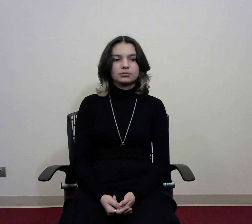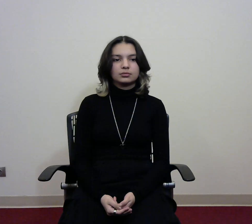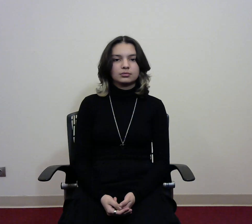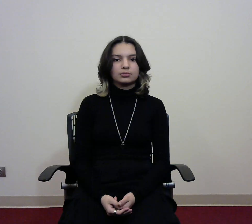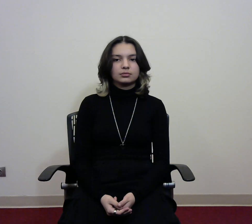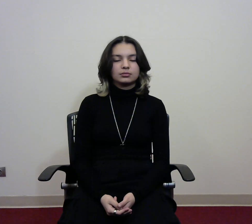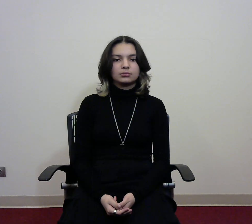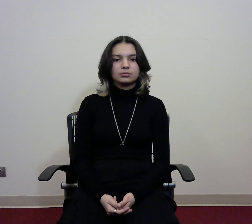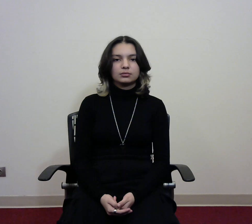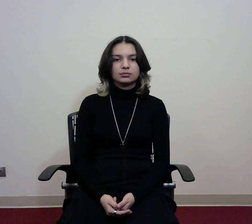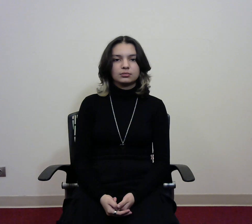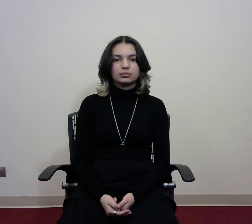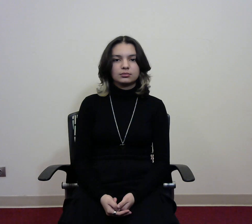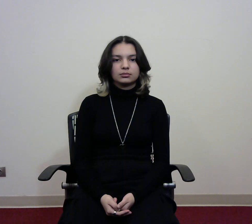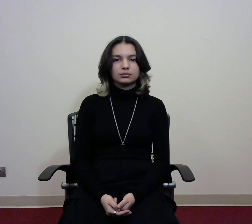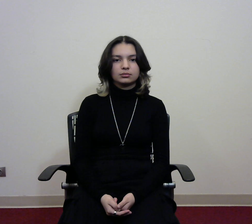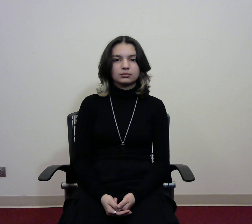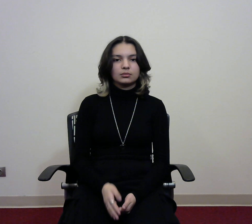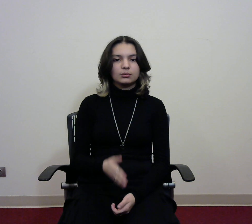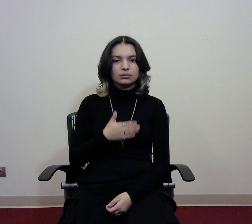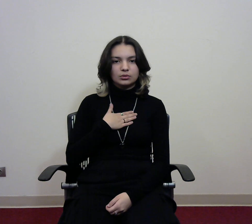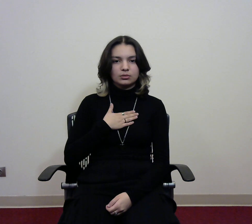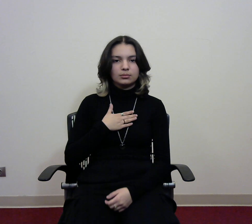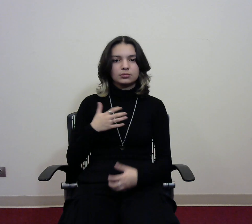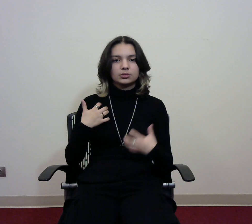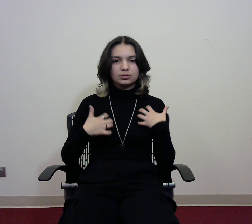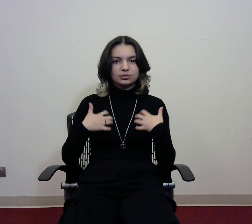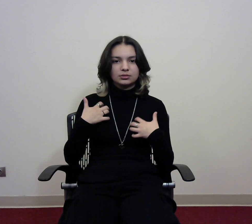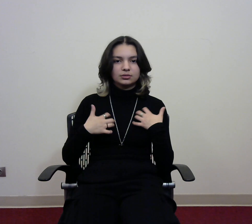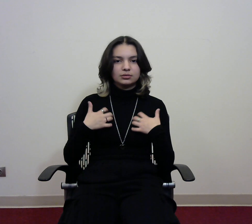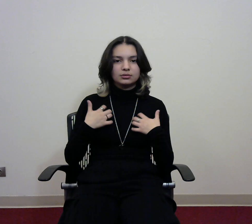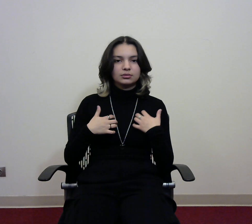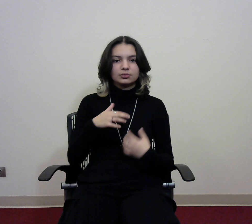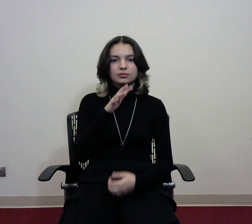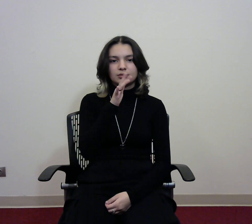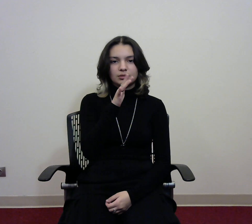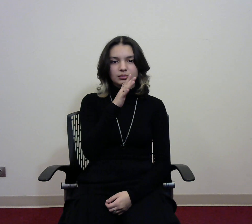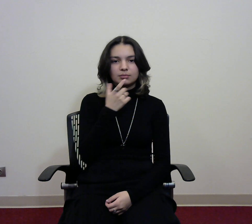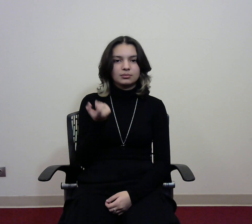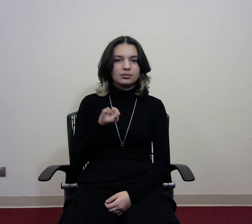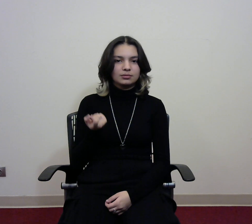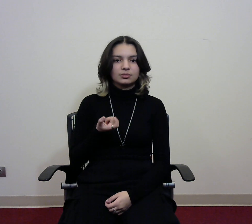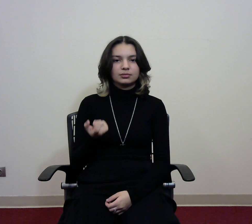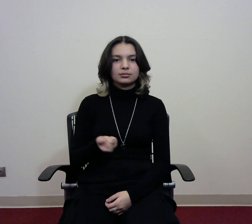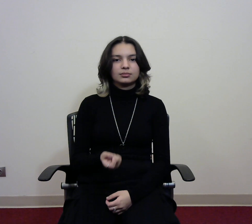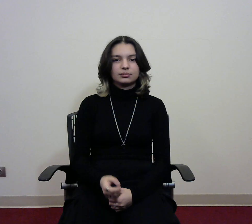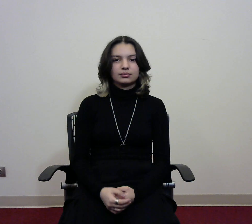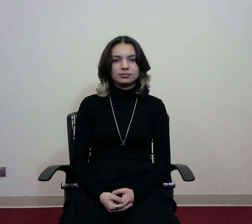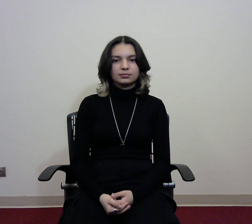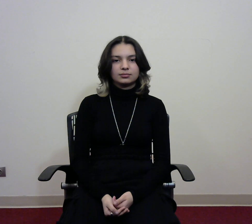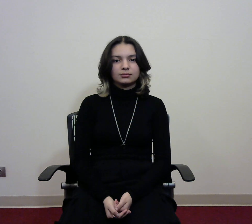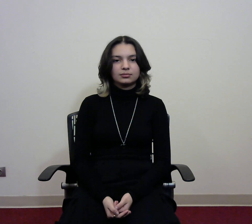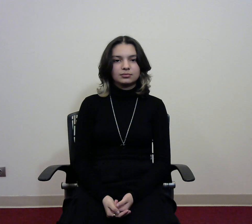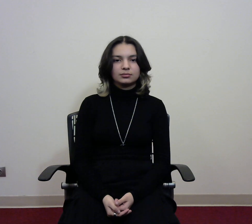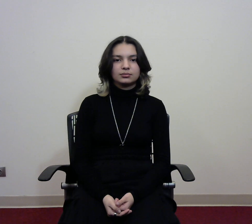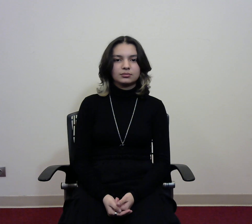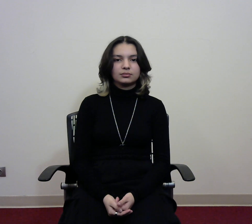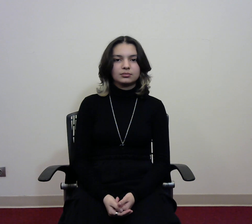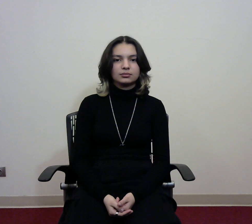Mən tələsirəm, vaxtım azdır